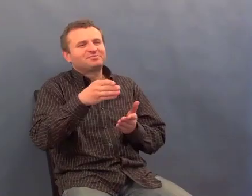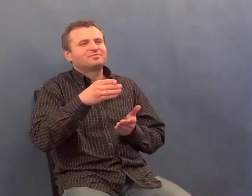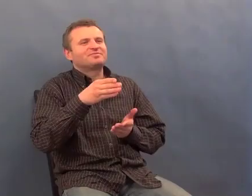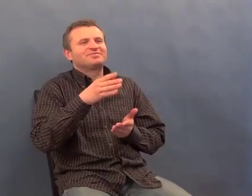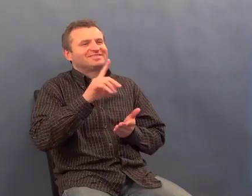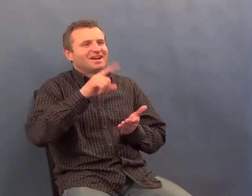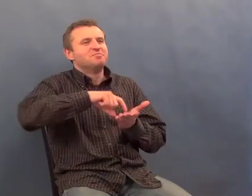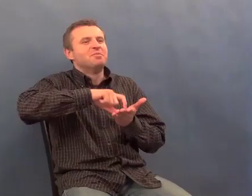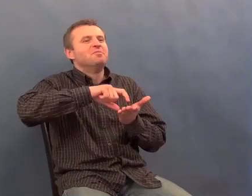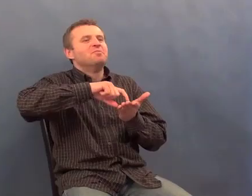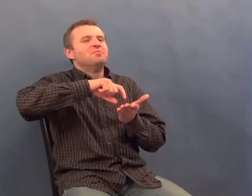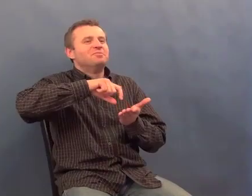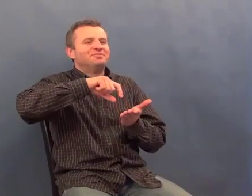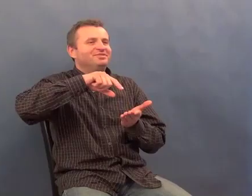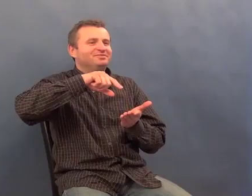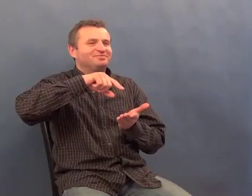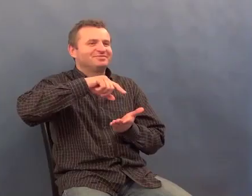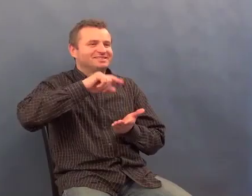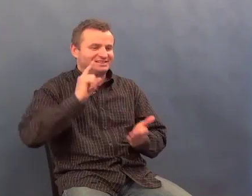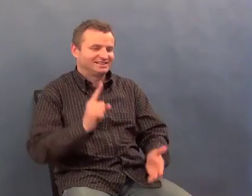Nie, pokój, nie.